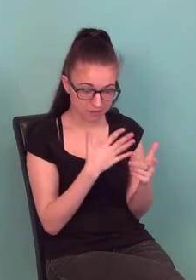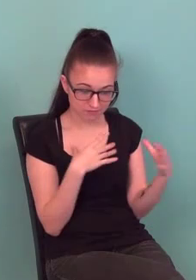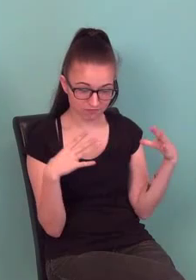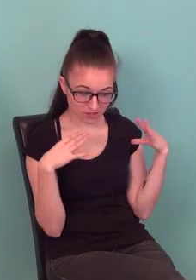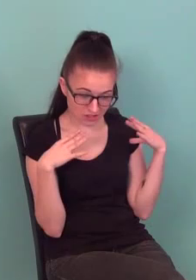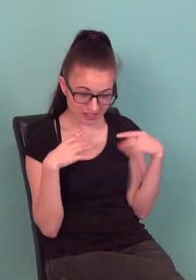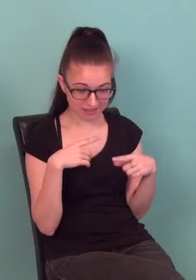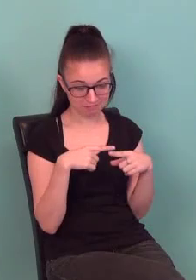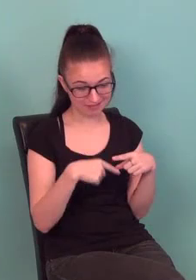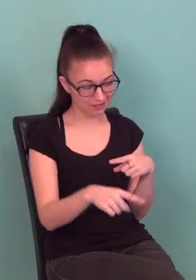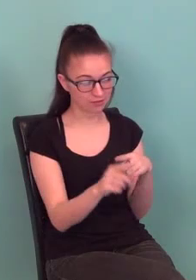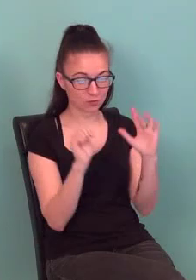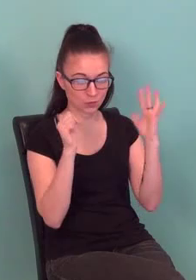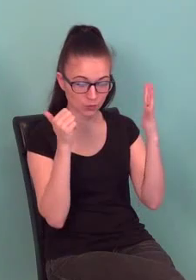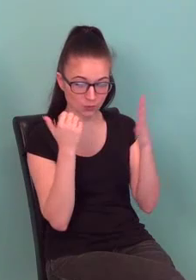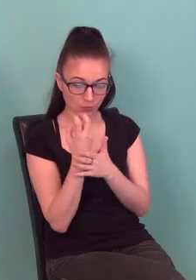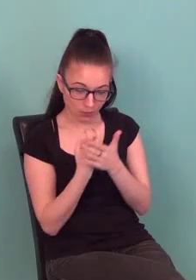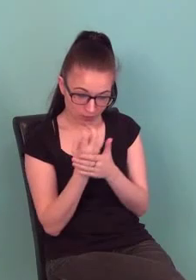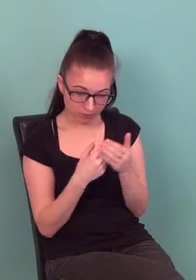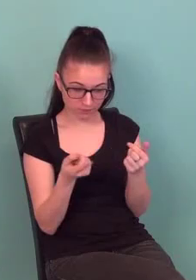Jestem wolna w najbliższych dniach, szóstego lutego.